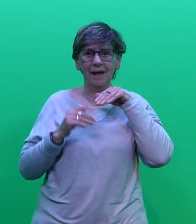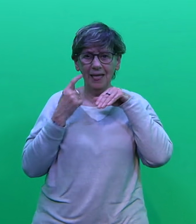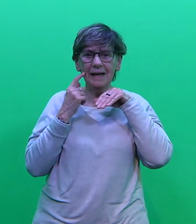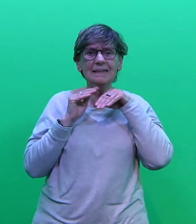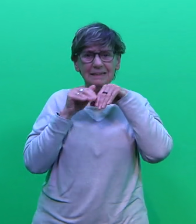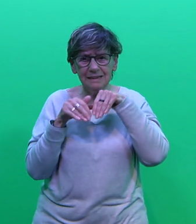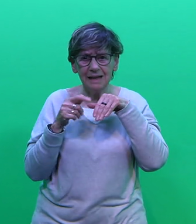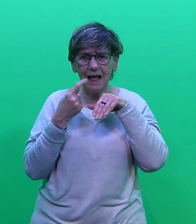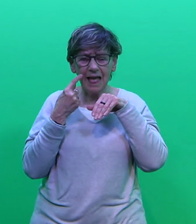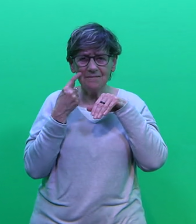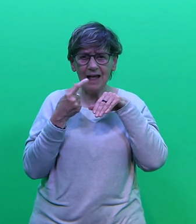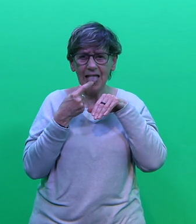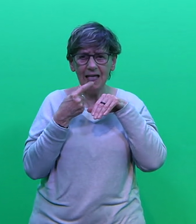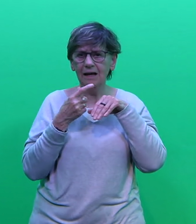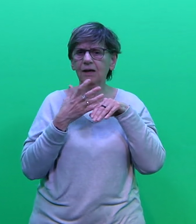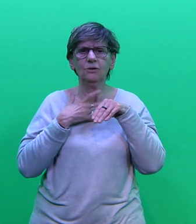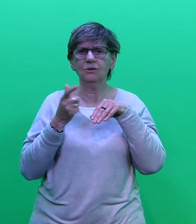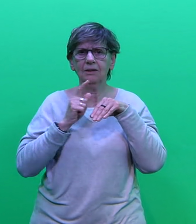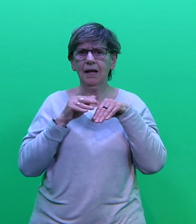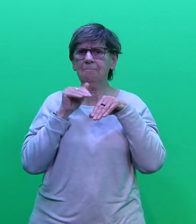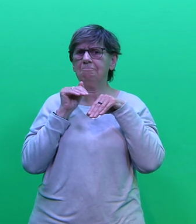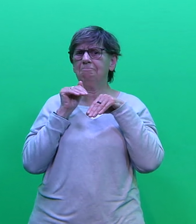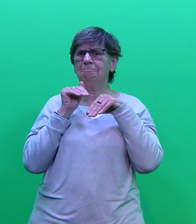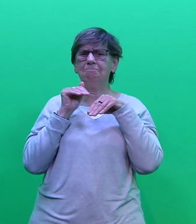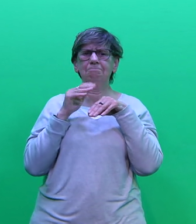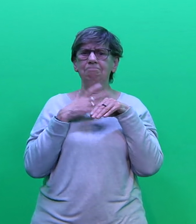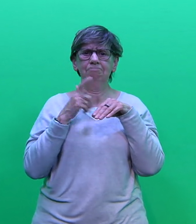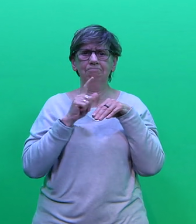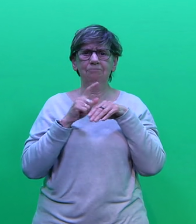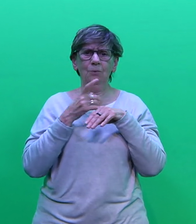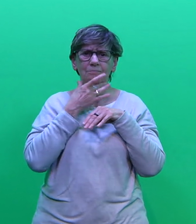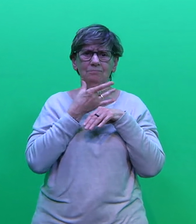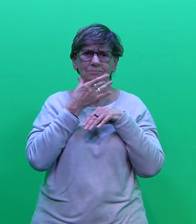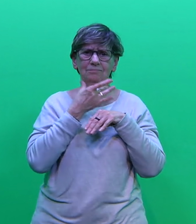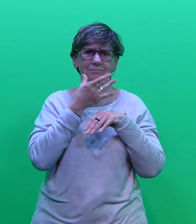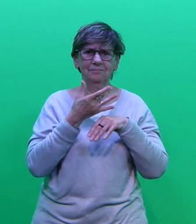Li dic que m'ensenyi la llengua per veure-la i l'amaga, no vol treure-la, té vergonya.